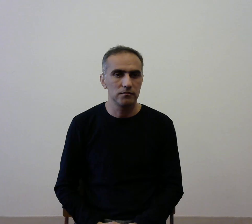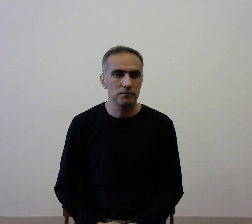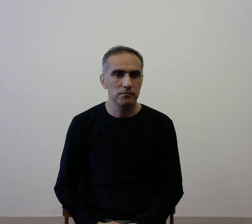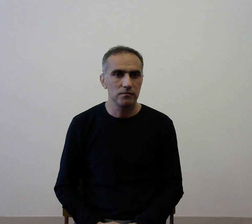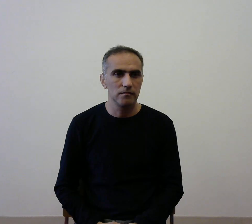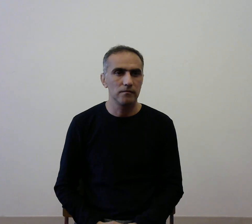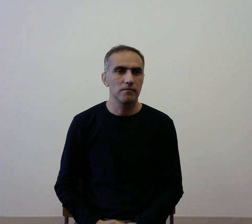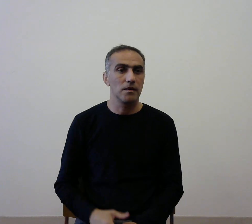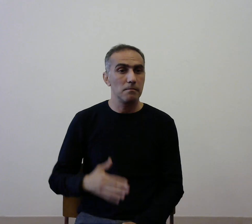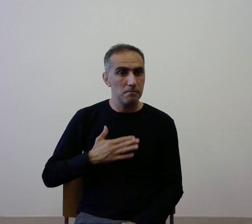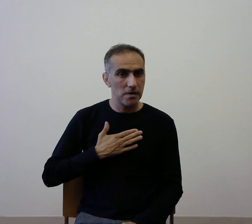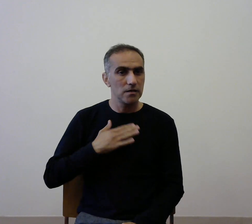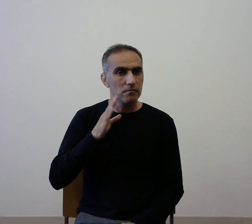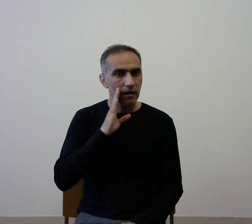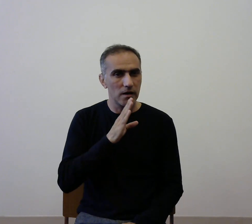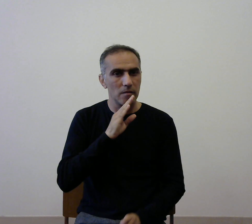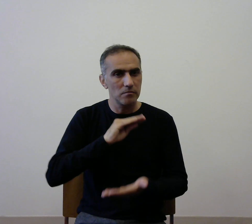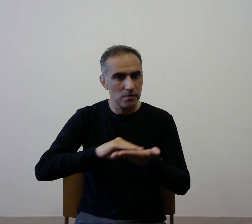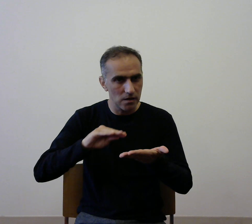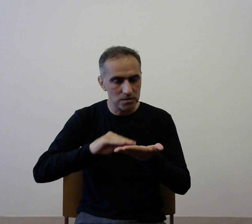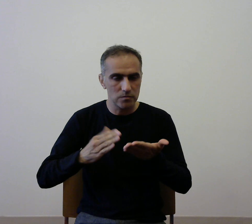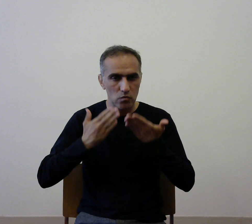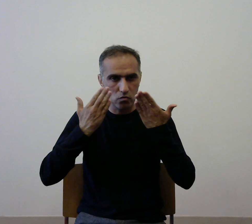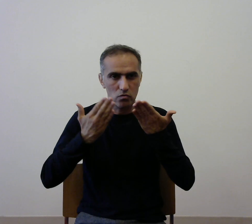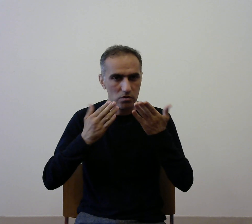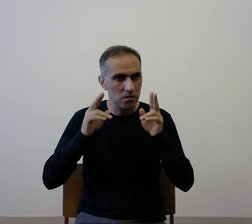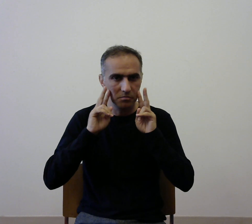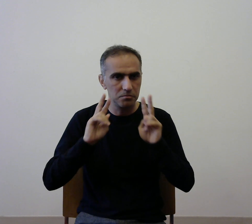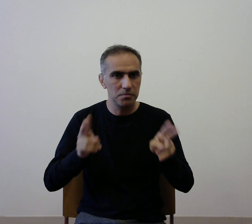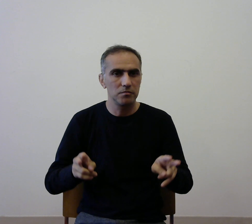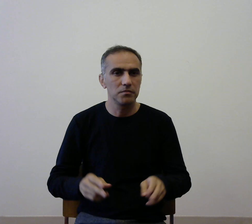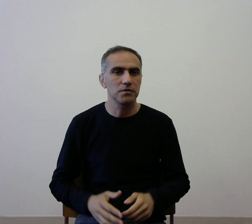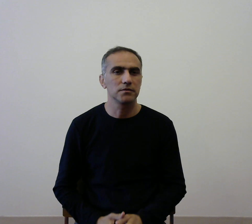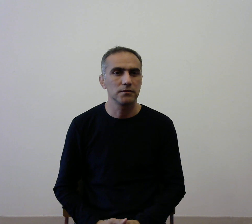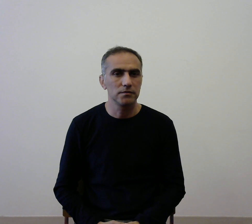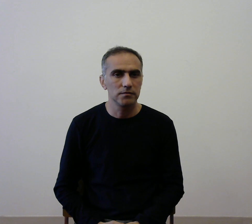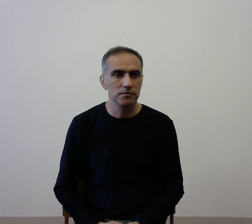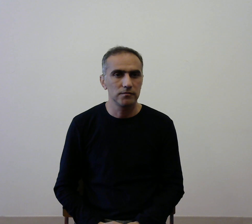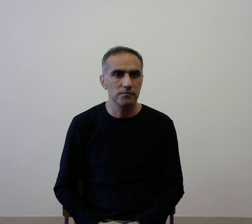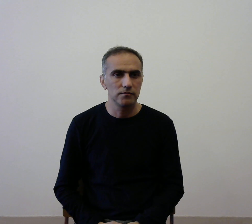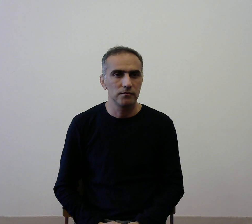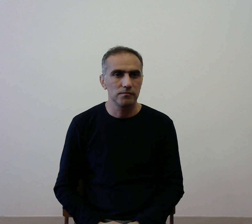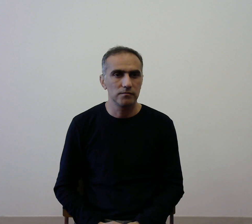Mənim anam yazıb-oxuya bilmir